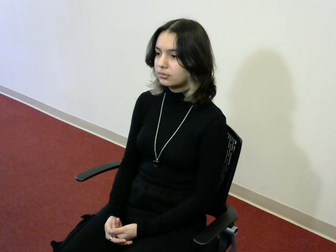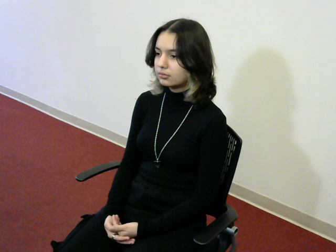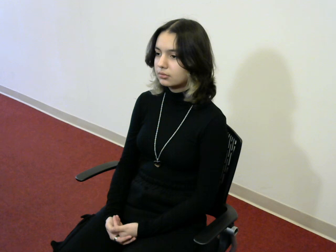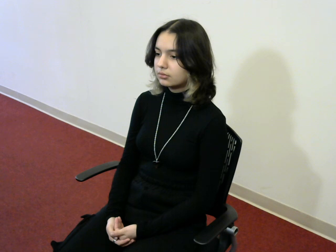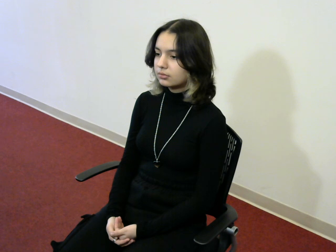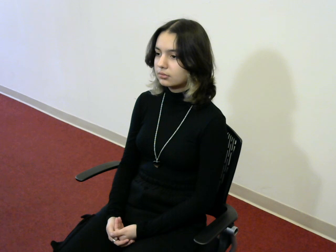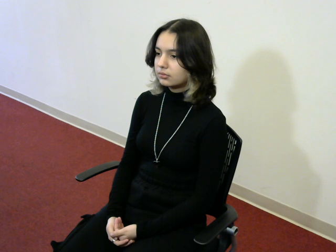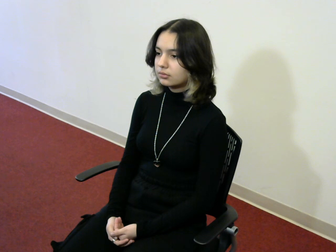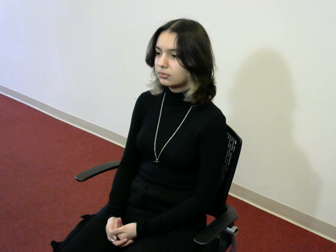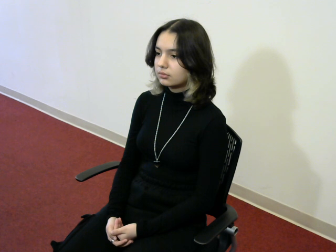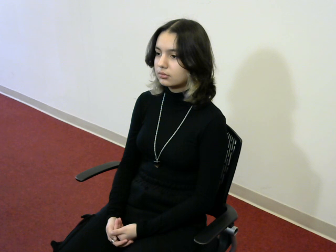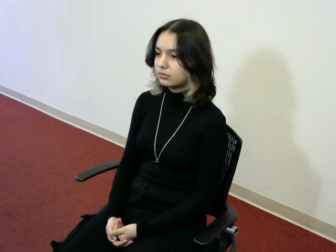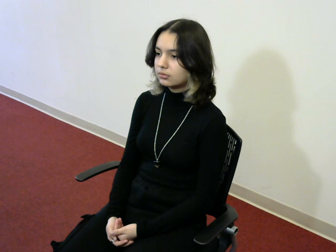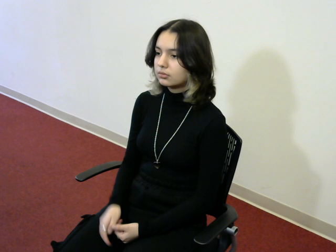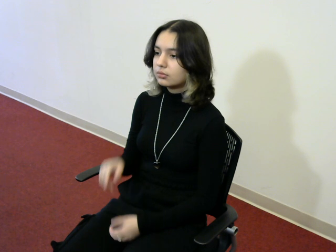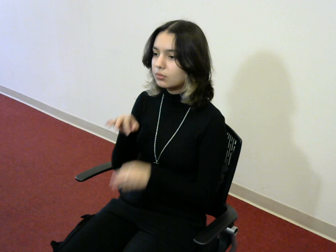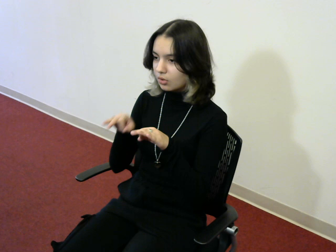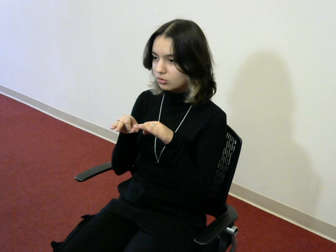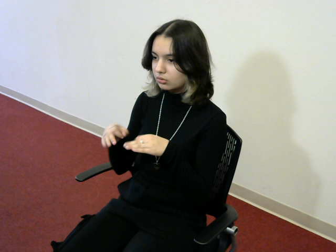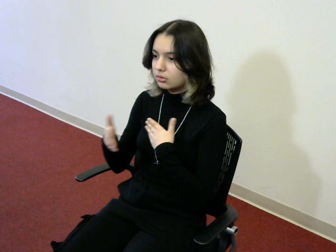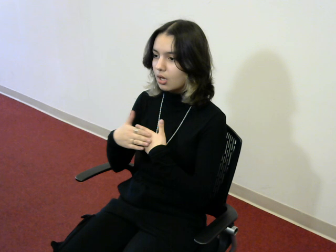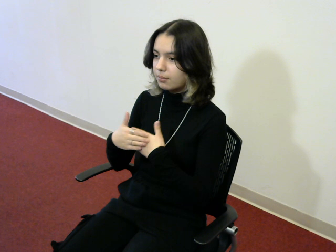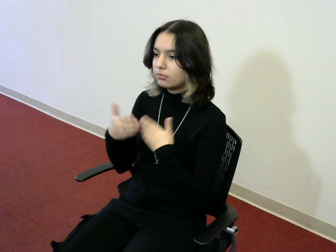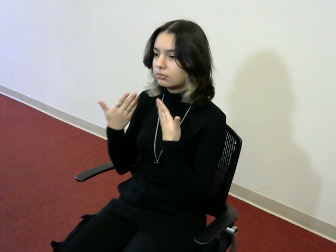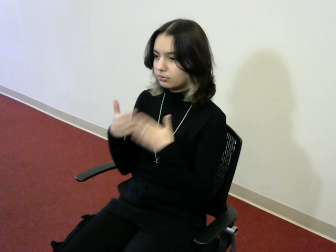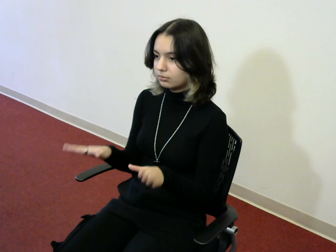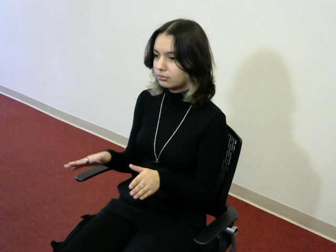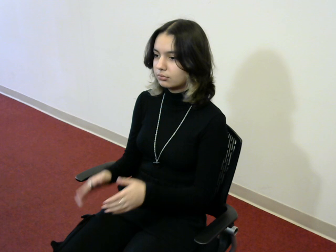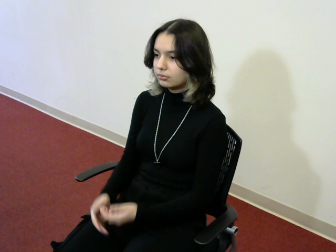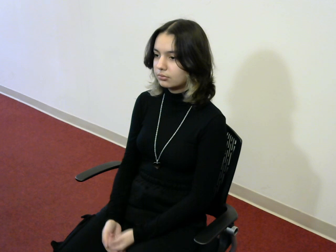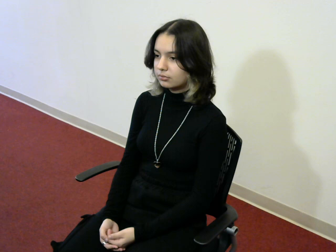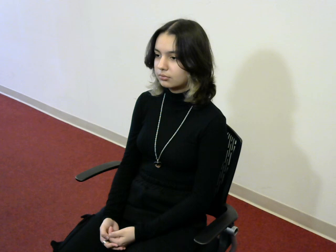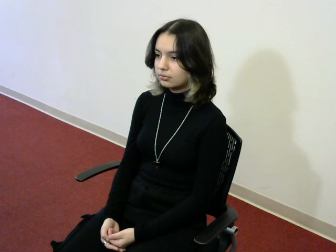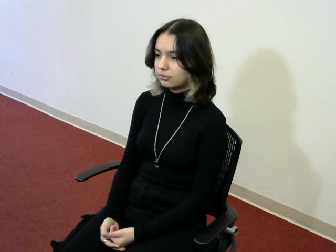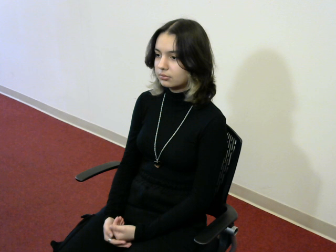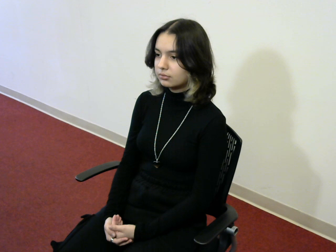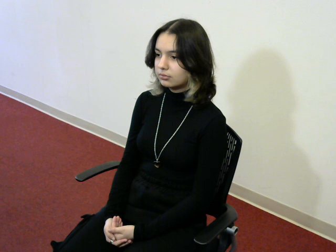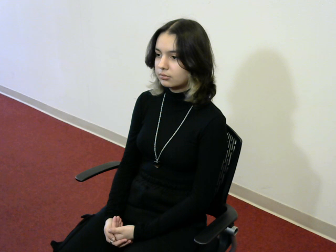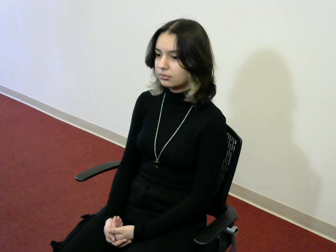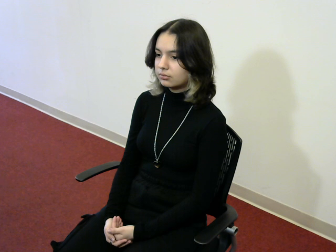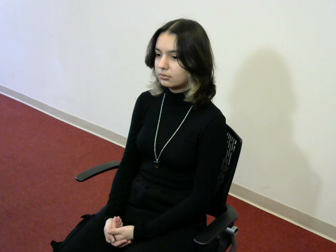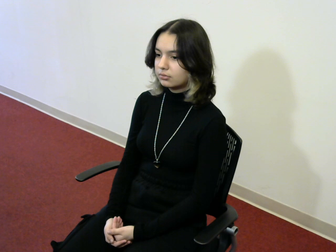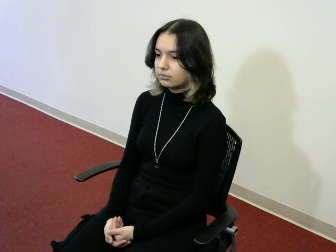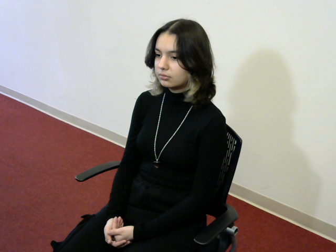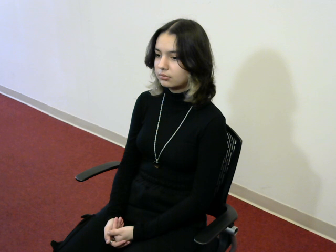Maşının qapısı açıqdır